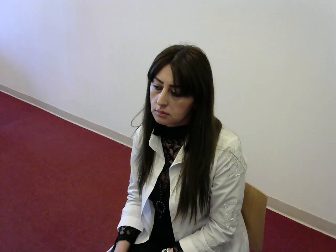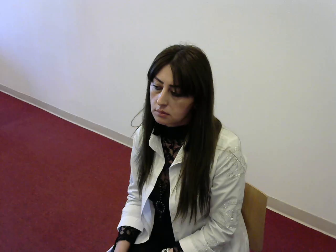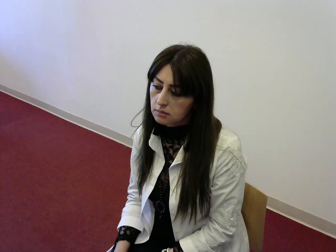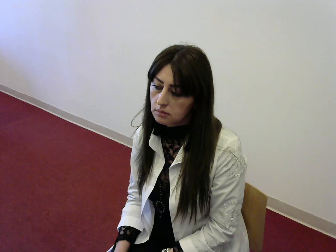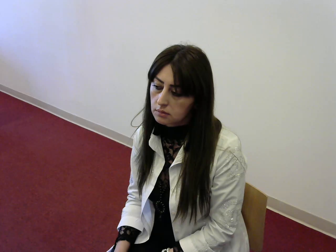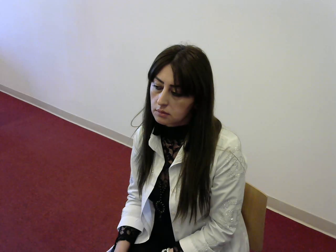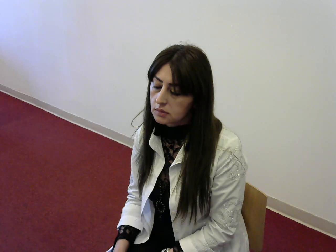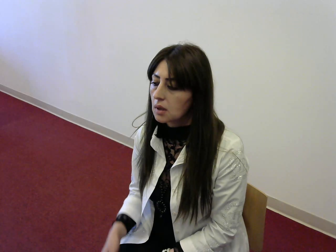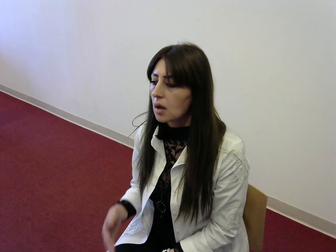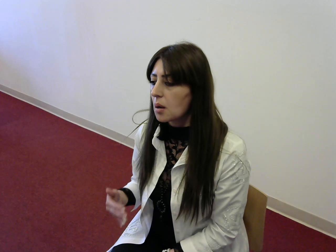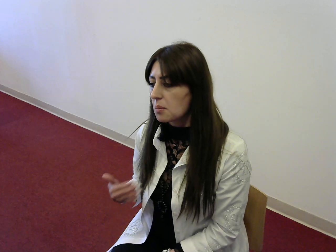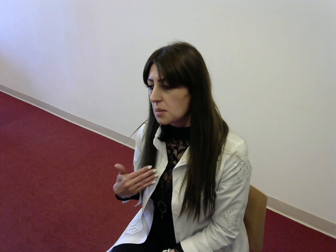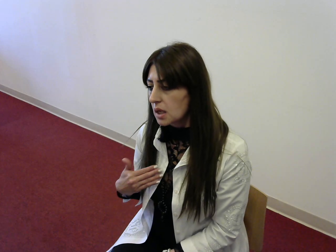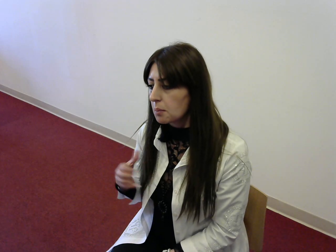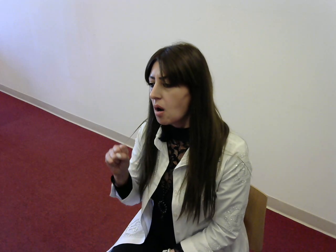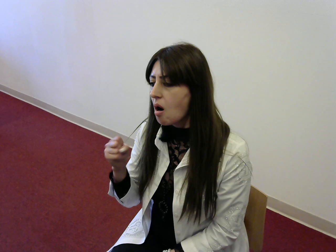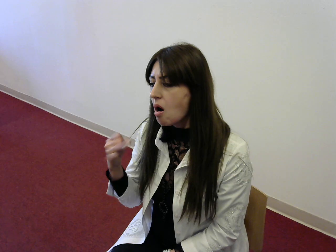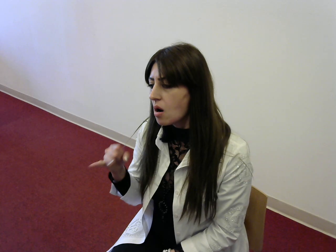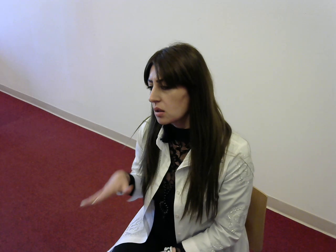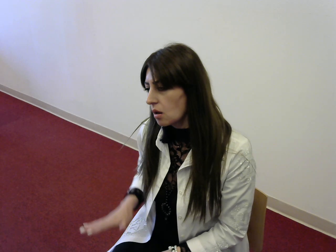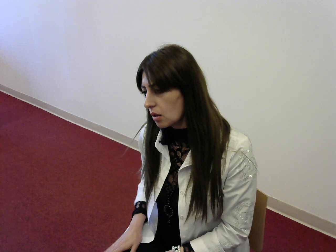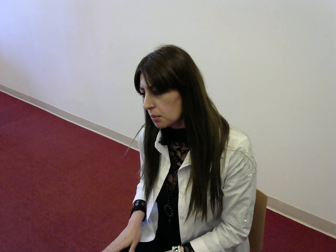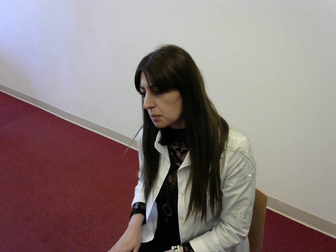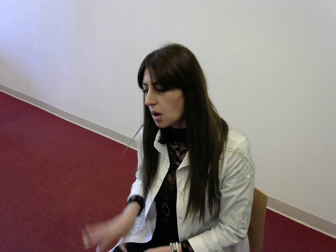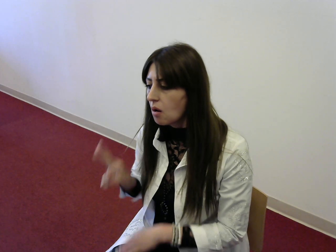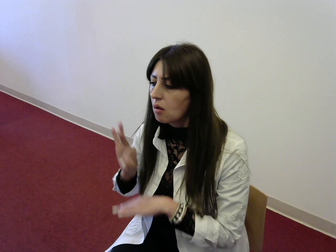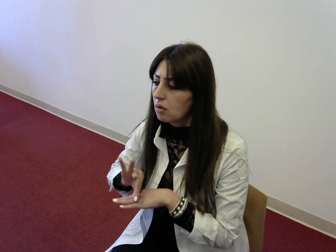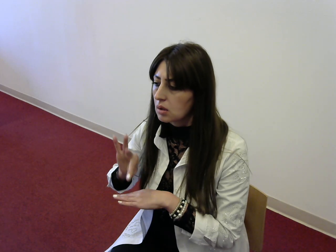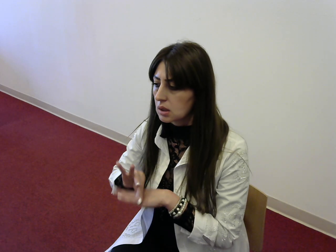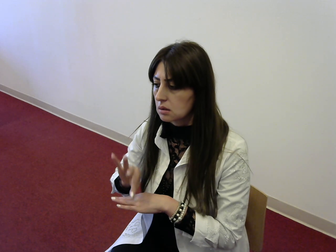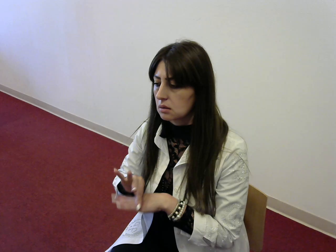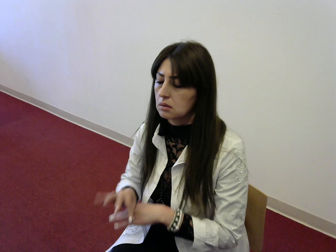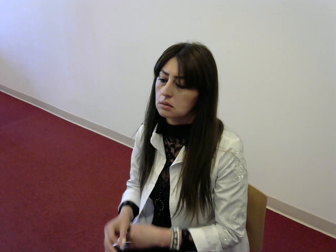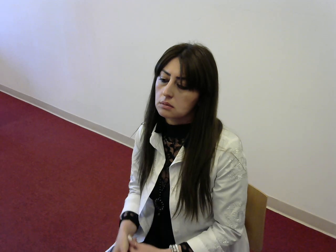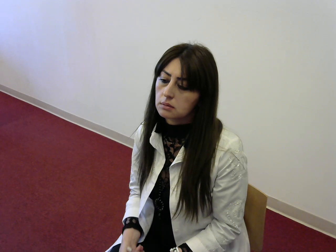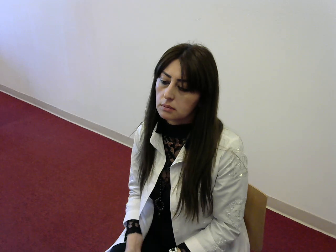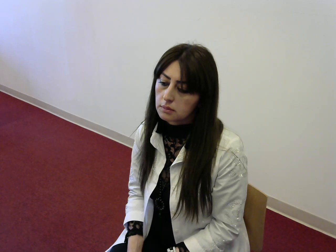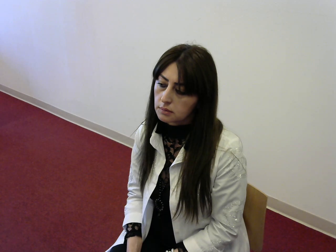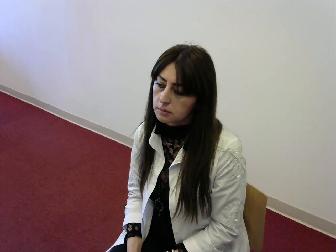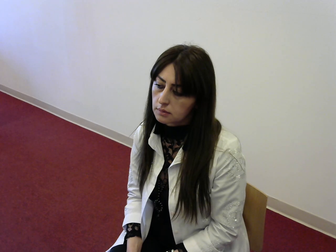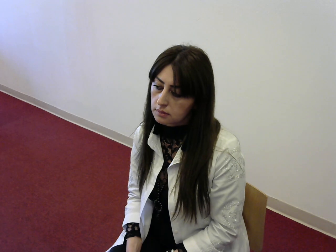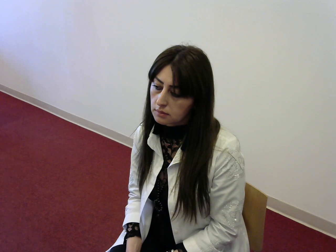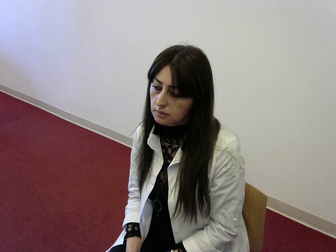Mənim ayağım ağrıyır